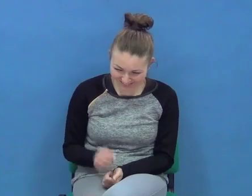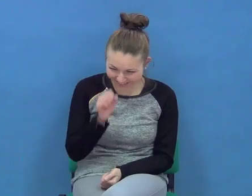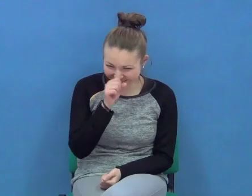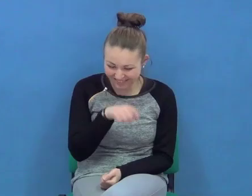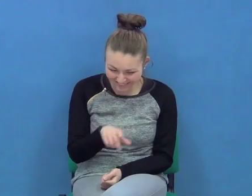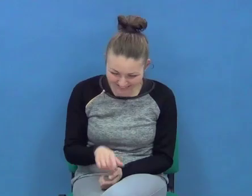To bzdura.